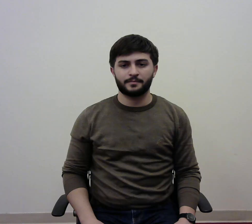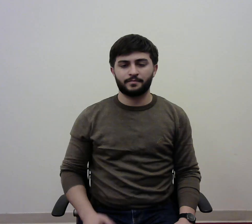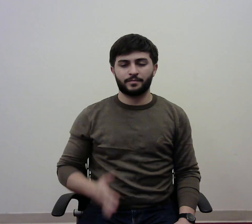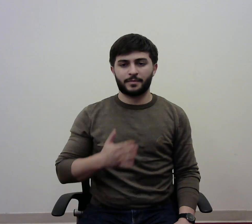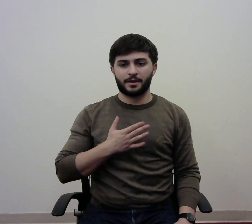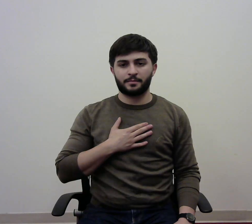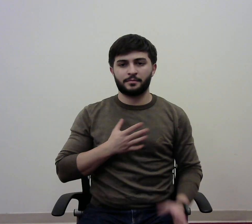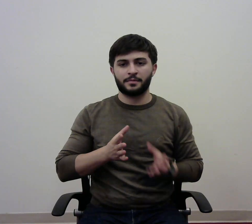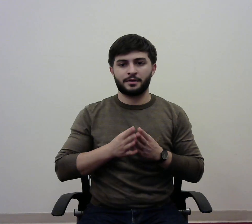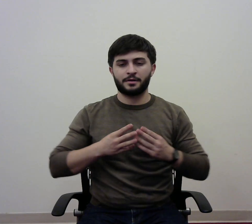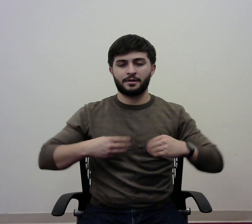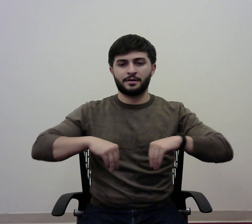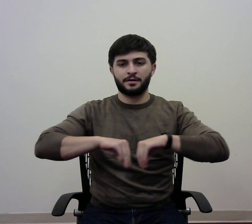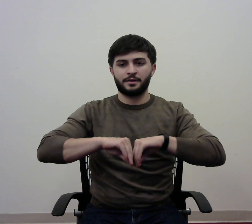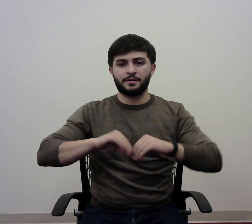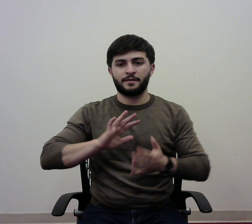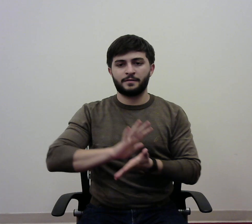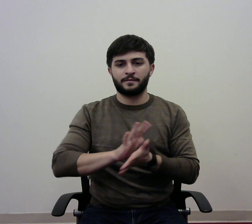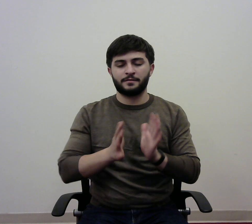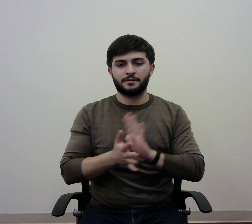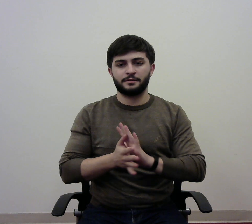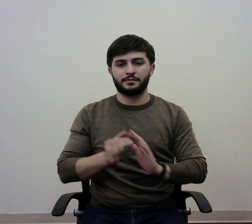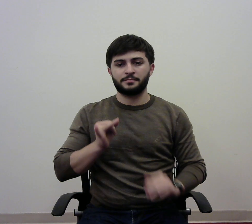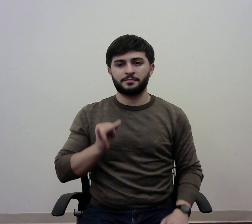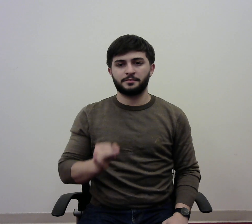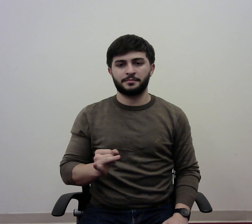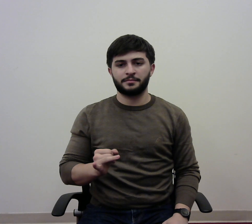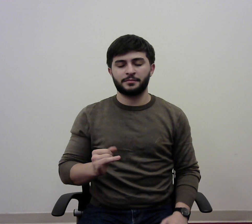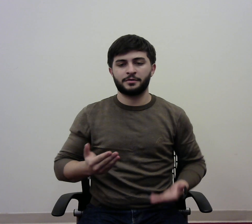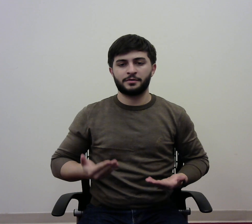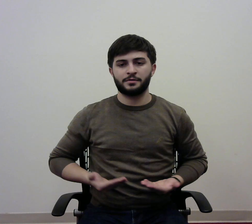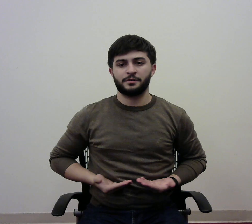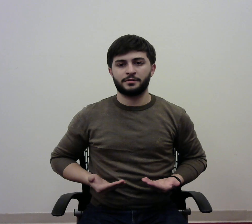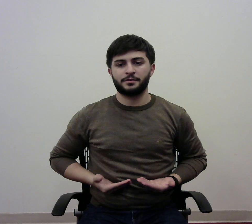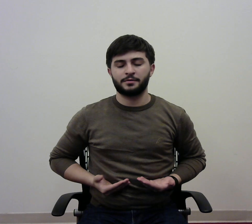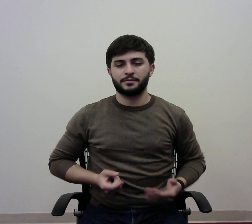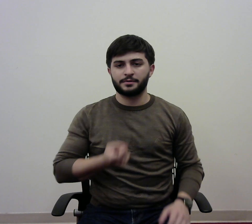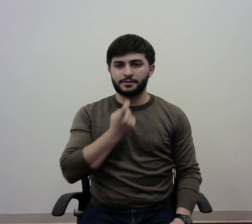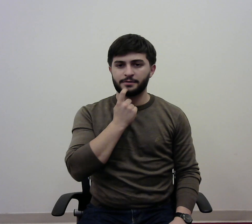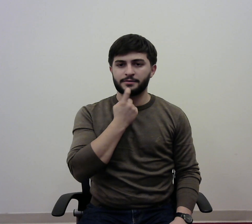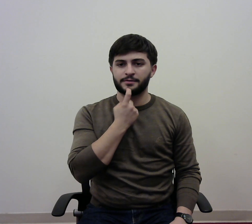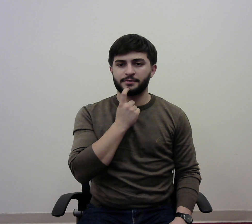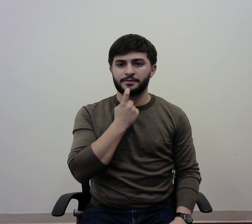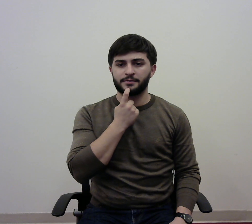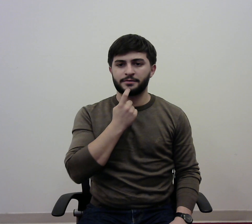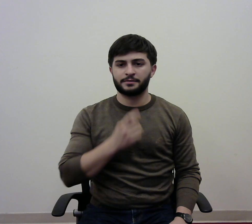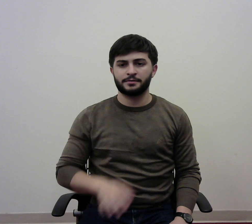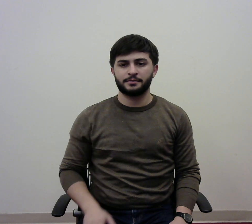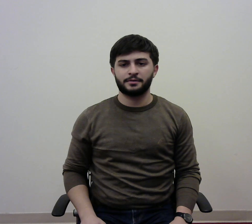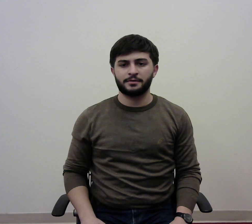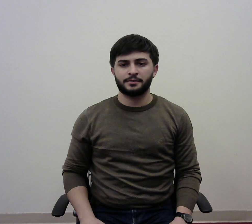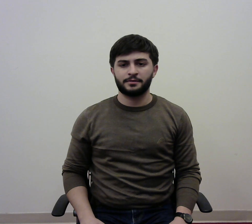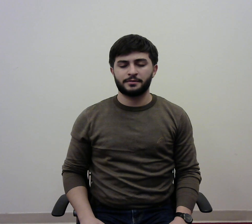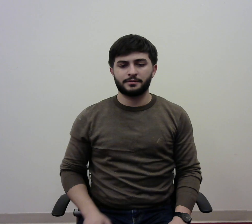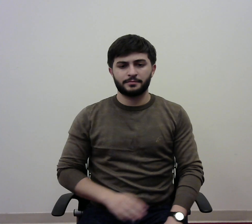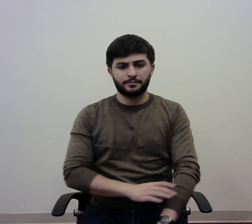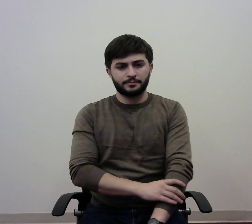Mənim ailəmin vəziyyəti yaxşı deyil, yaşamaq çətindir